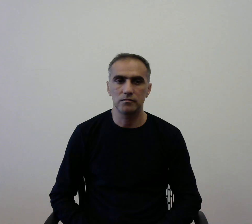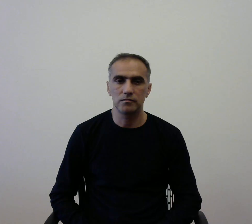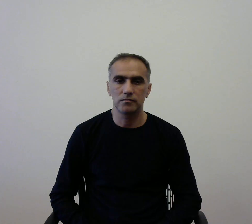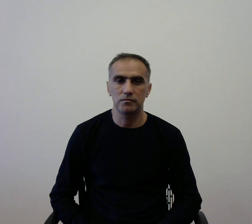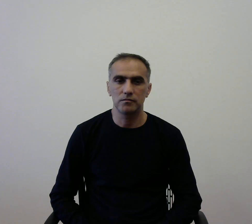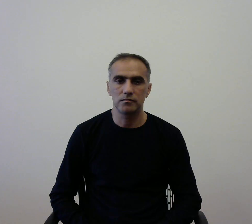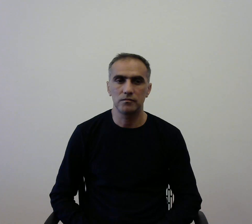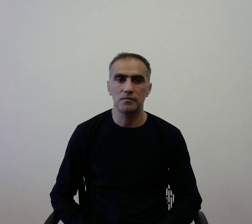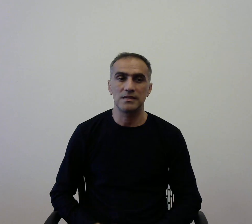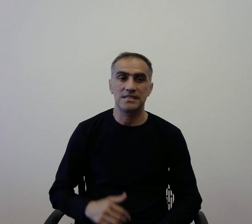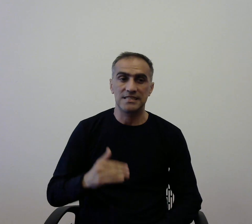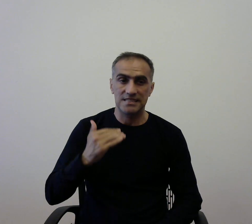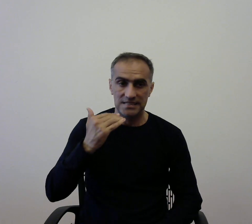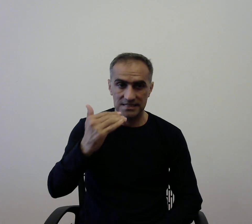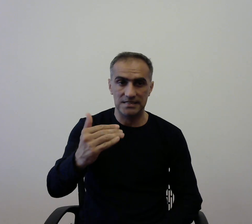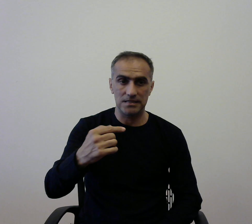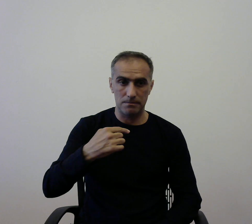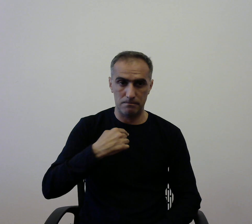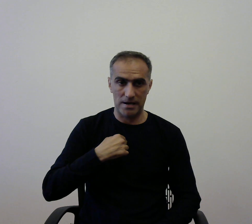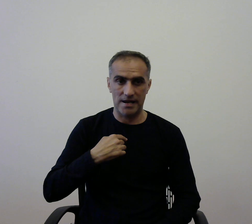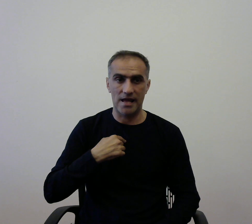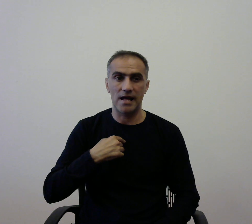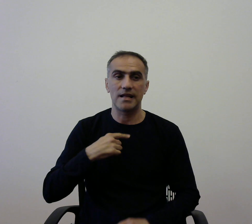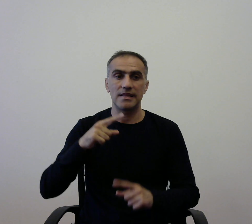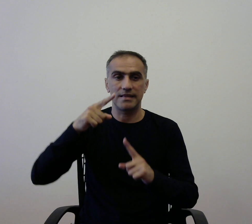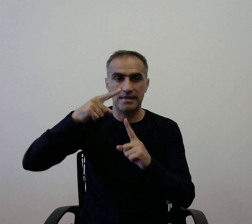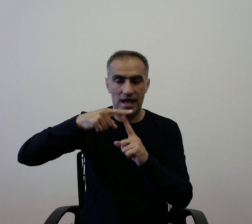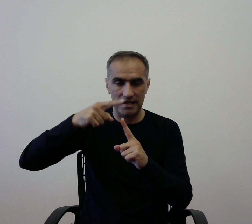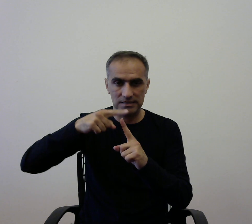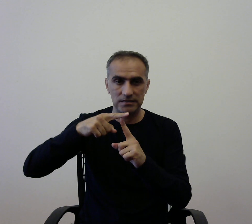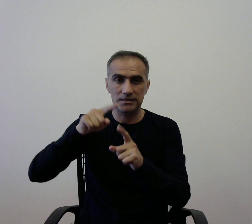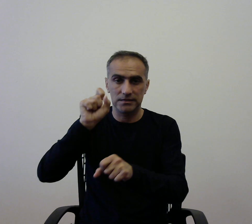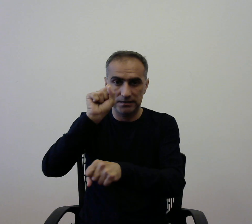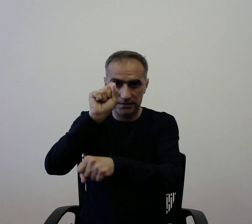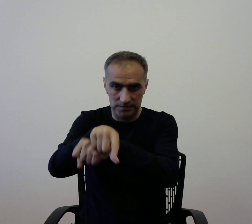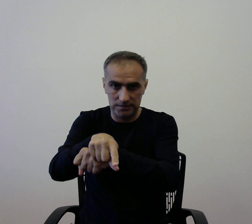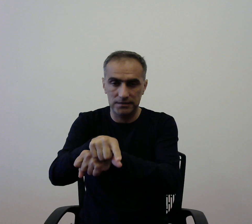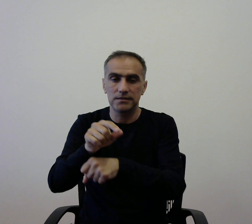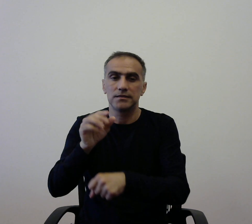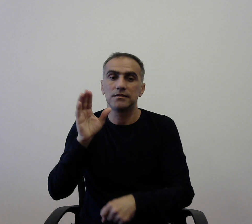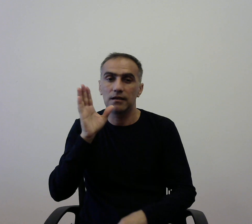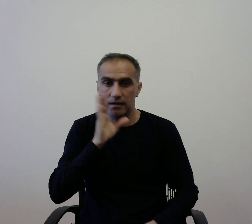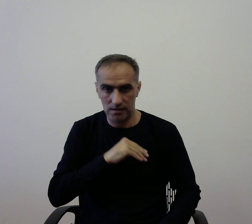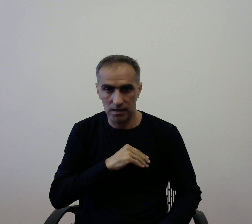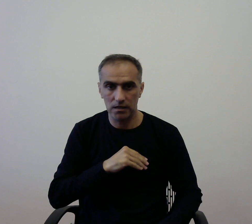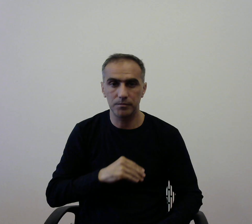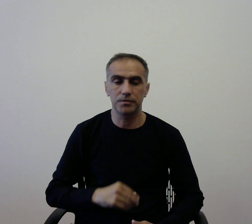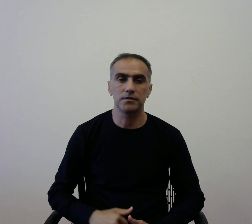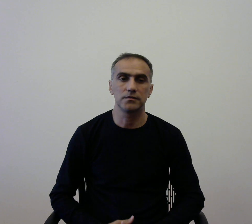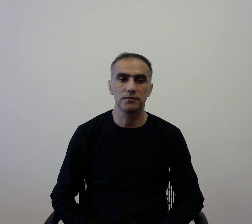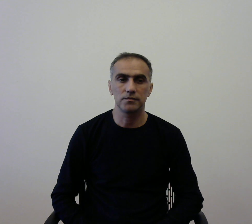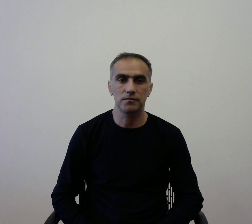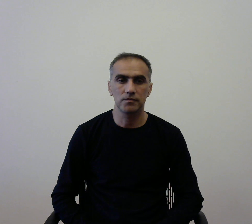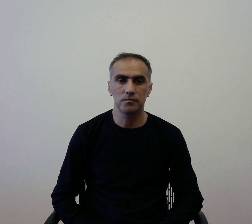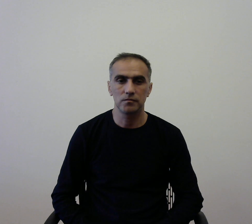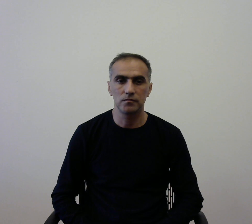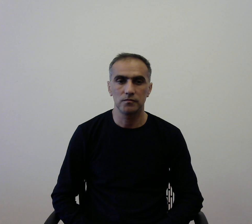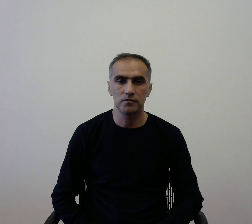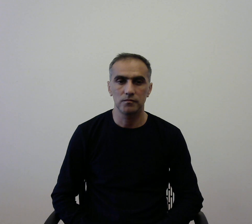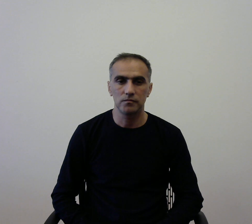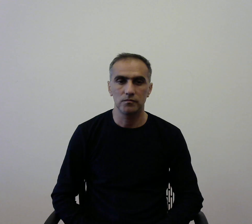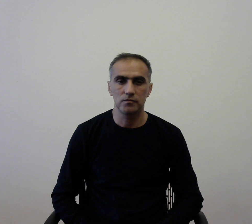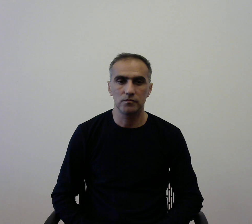Siz mənə taksi sifariş edə bilərsinizmi?